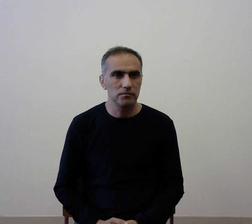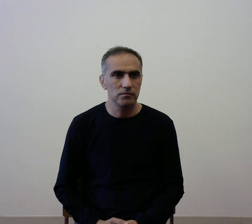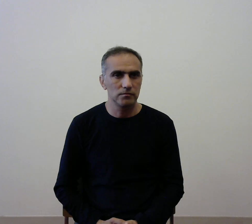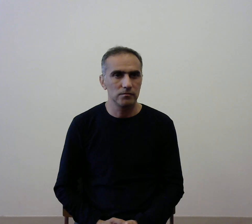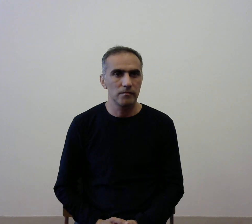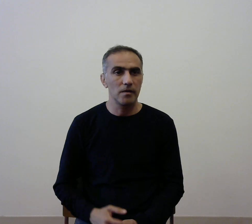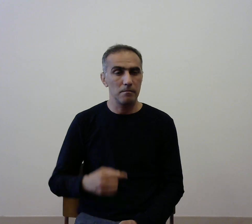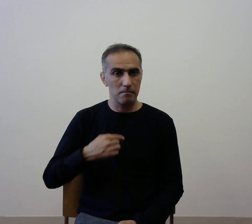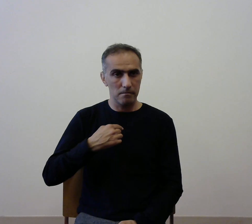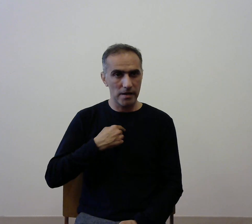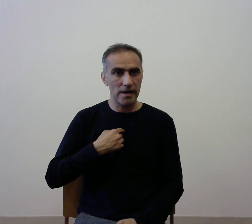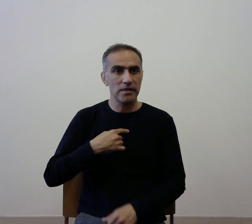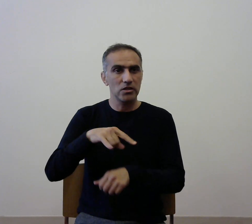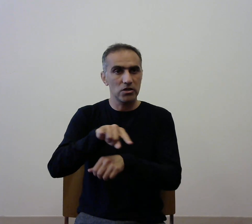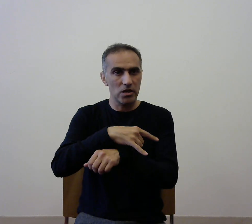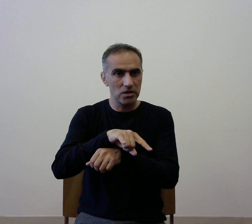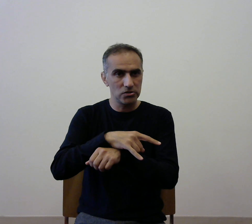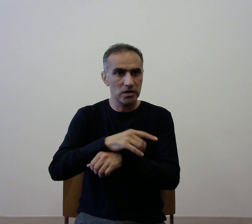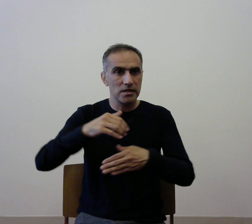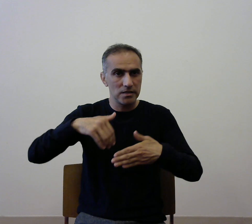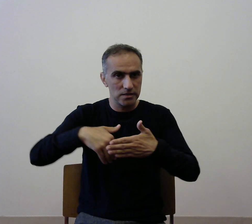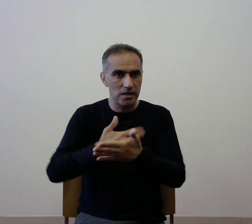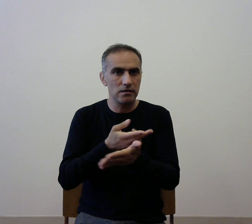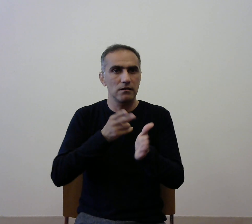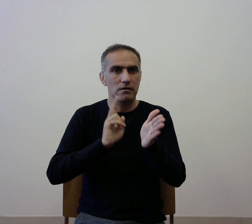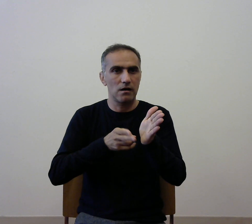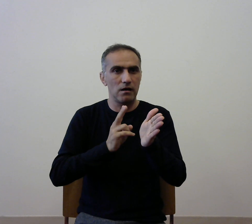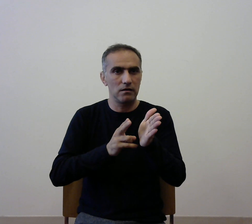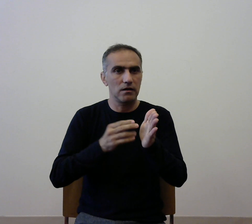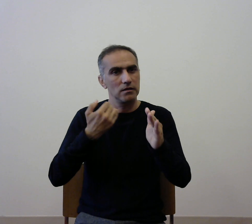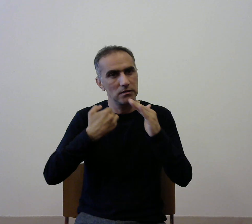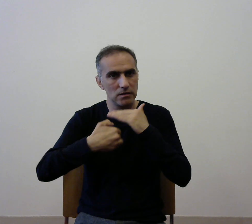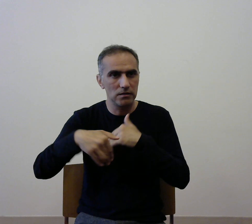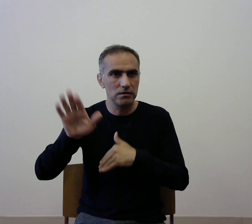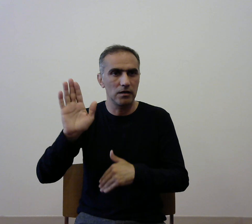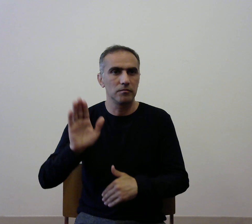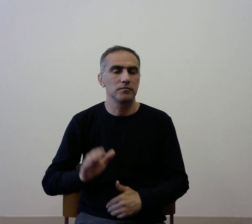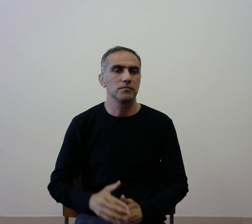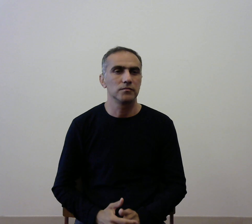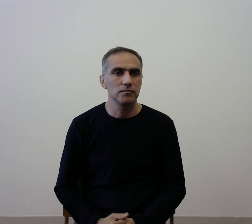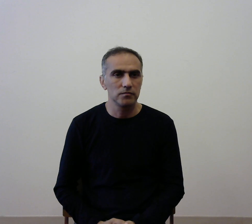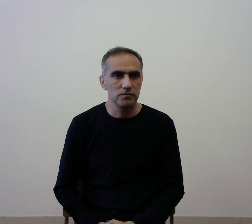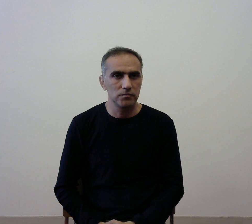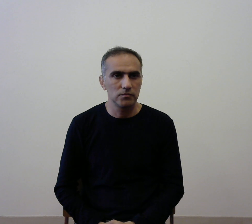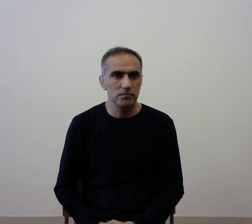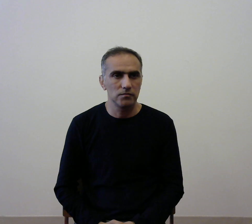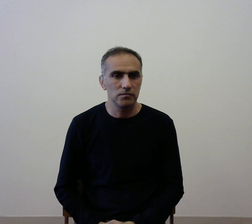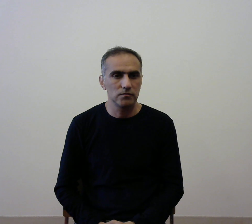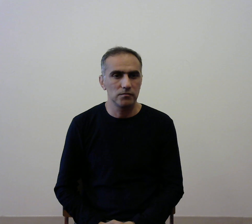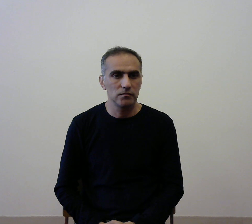Mən Gəncəyə yeni qatarla gedirəm